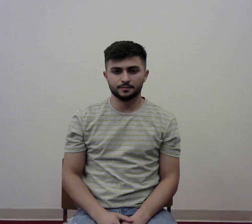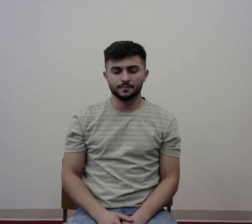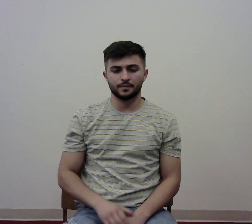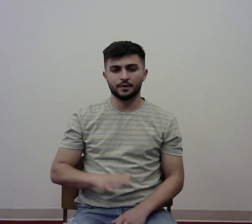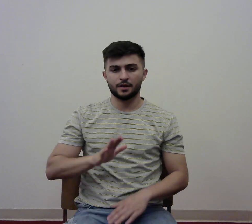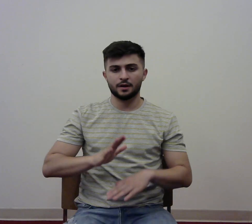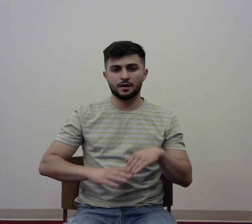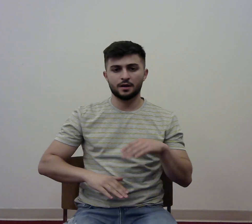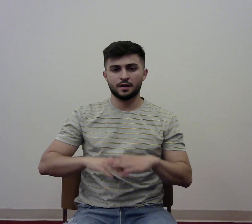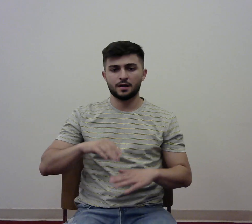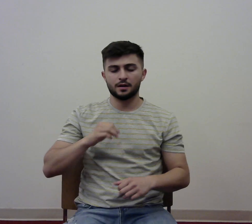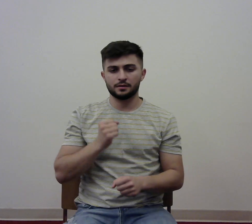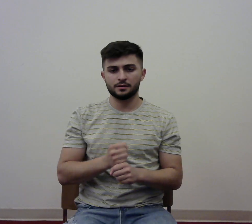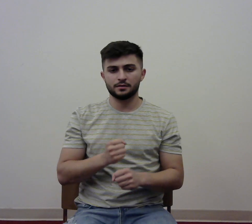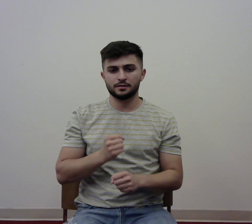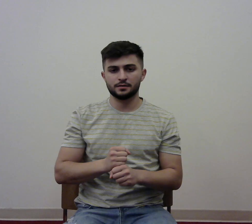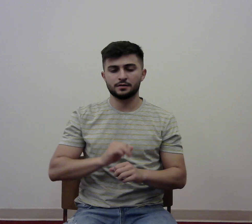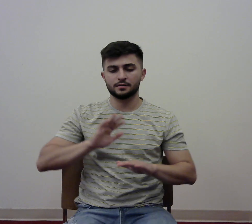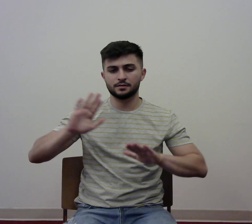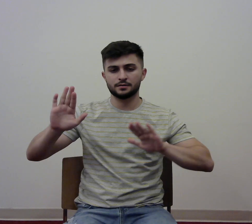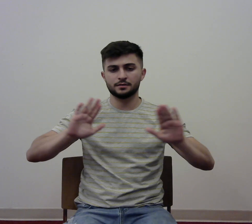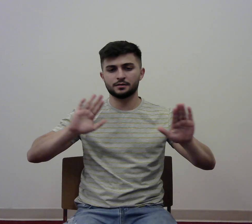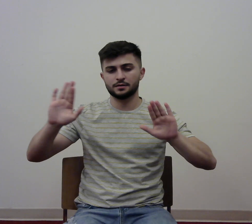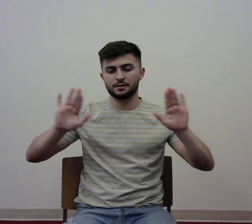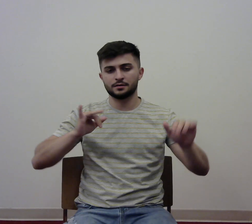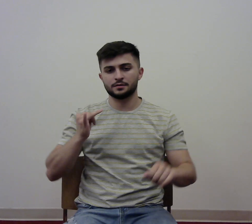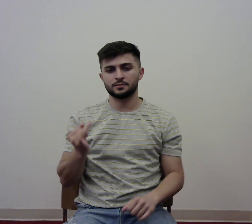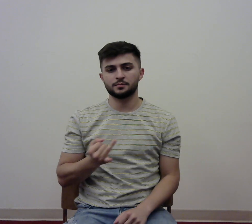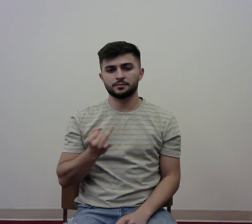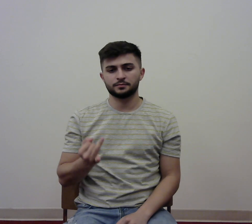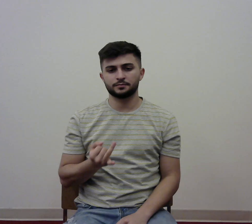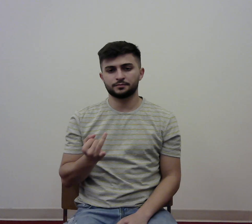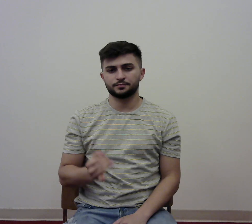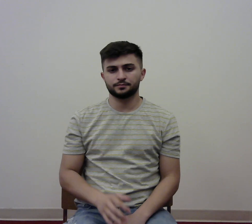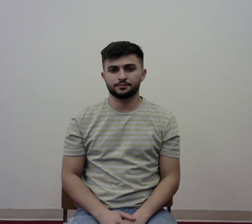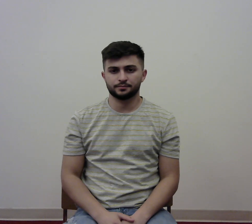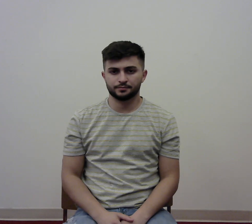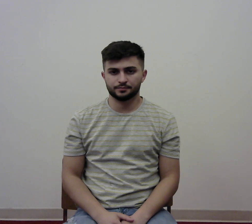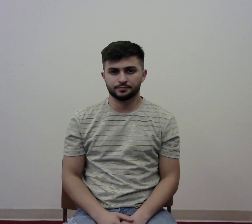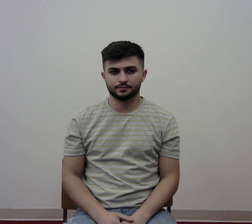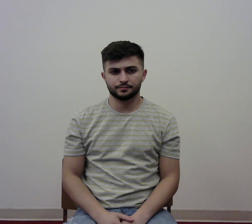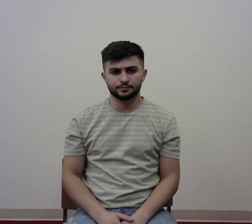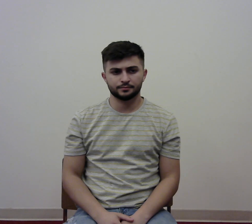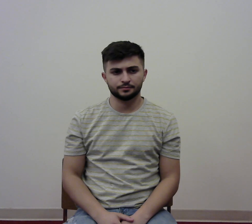Əl işləri sərgisi maraqlı idi